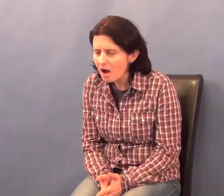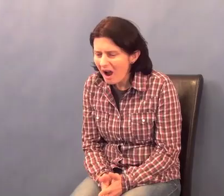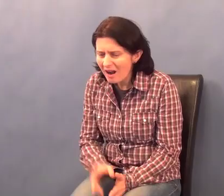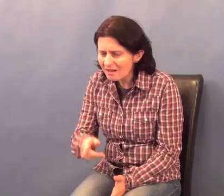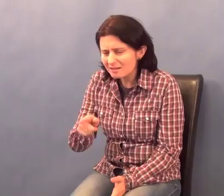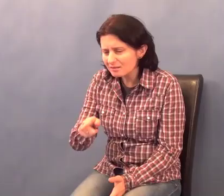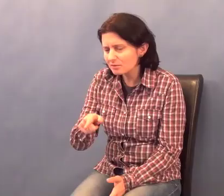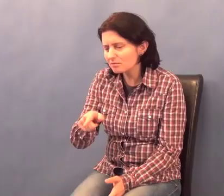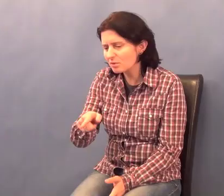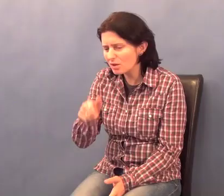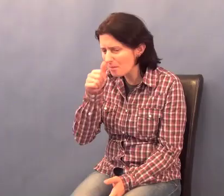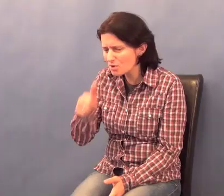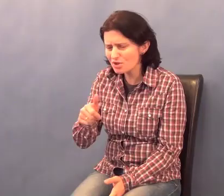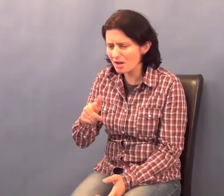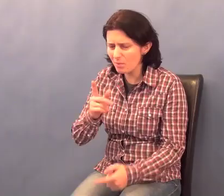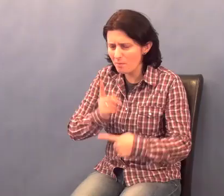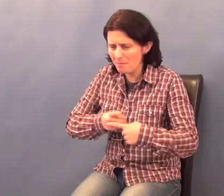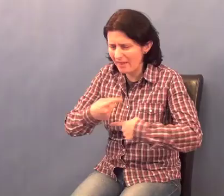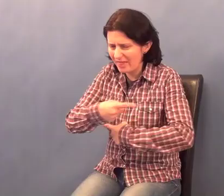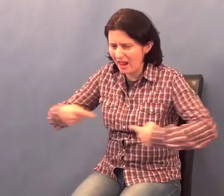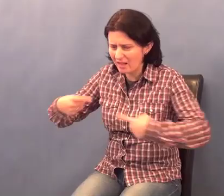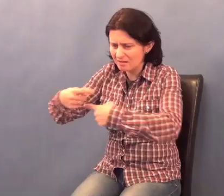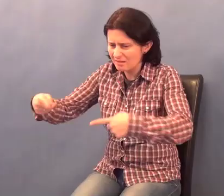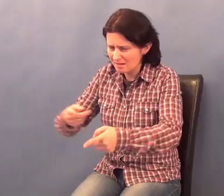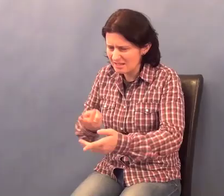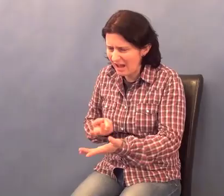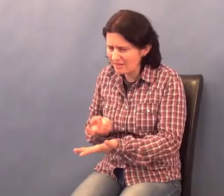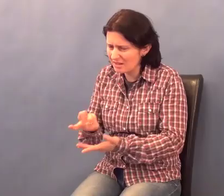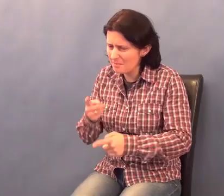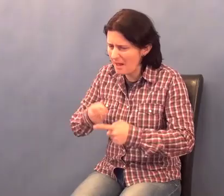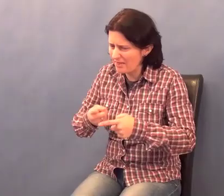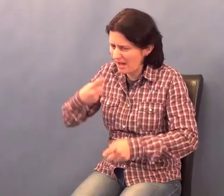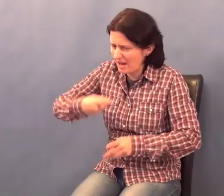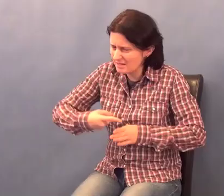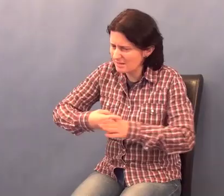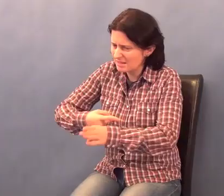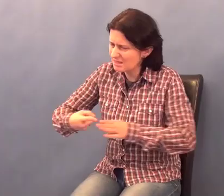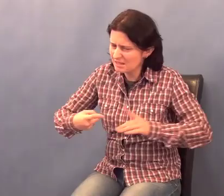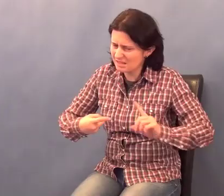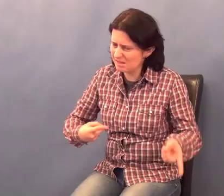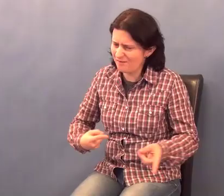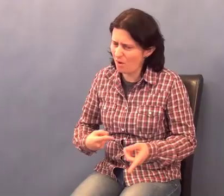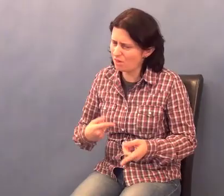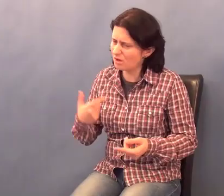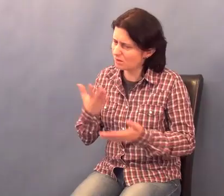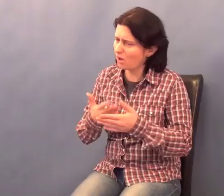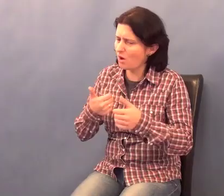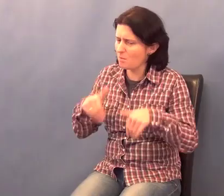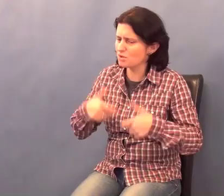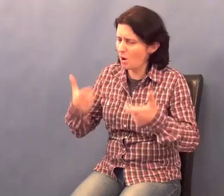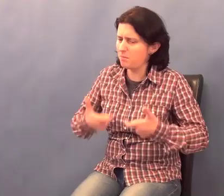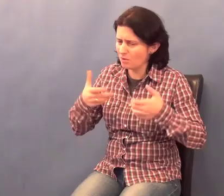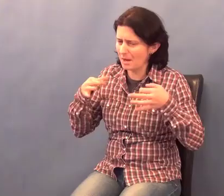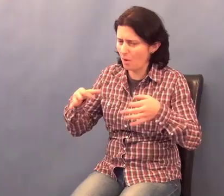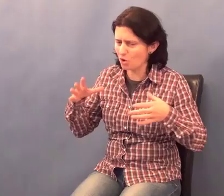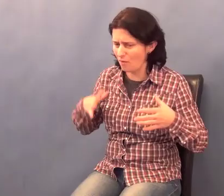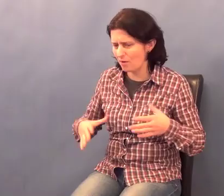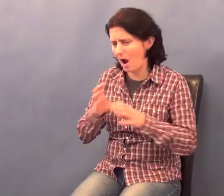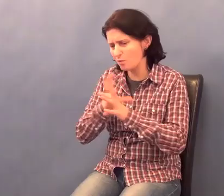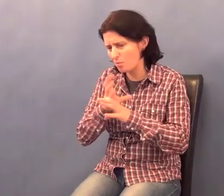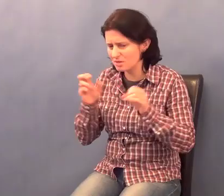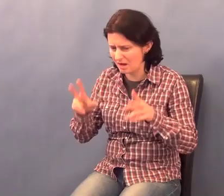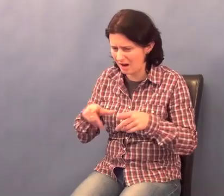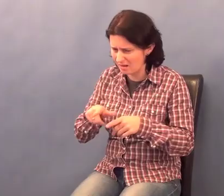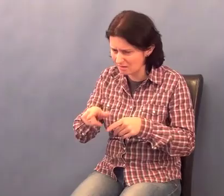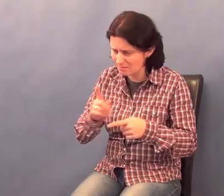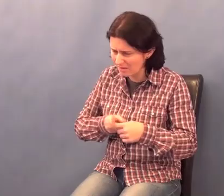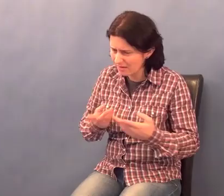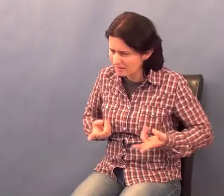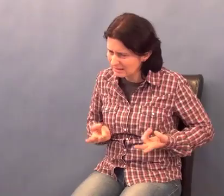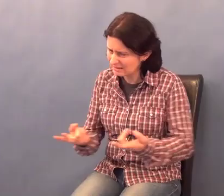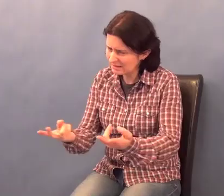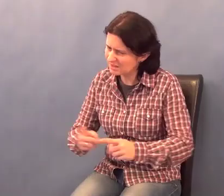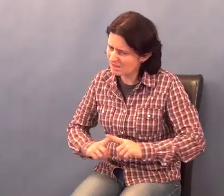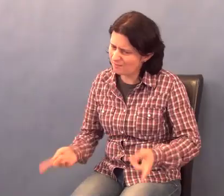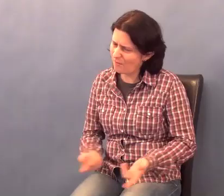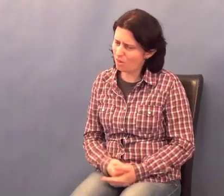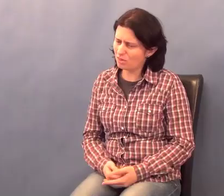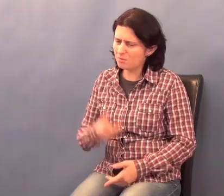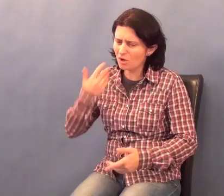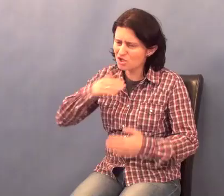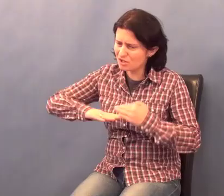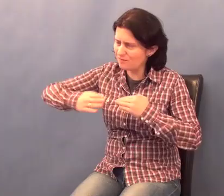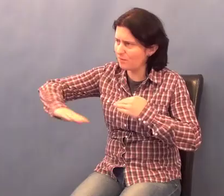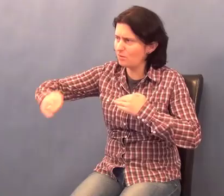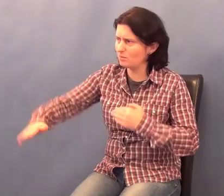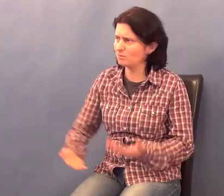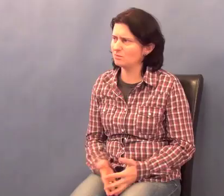Nie wolno metalowym, sankami metalowymi... Tylko gumowymi oponami osobowych samochodów albo autobus to tak, ale metalowymi częściami nie wolno jeździć po ulicy, bo potem może być nierówna nawierzchnia.